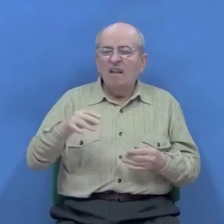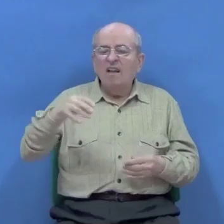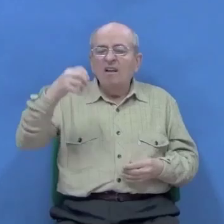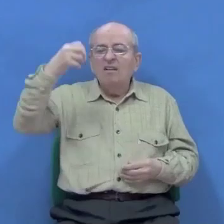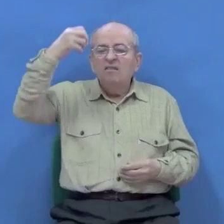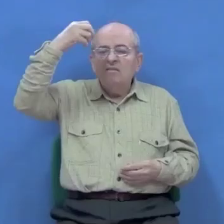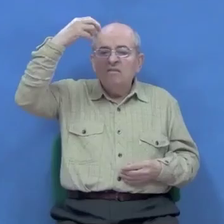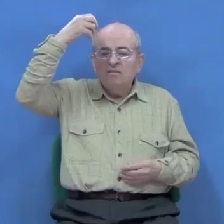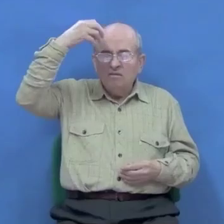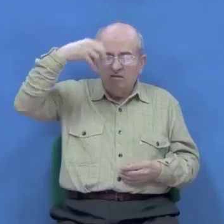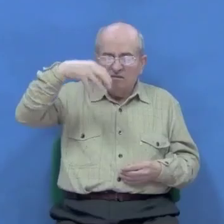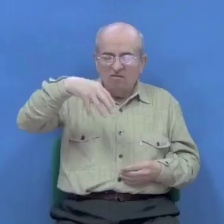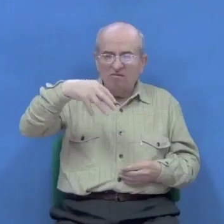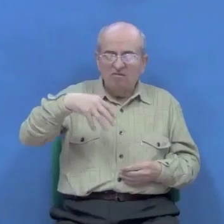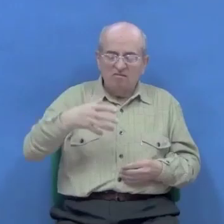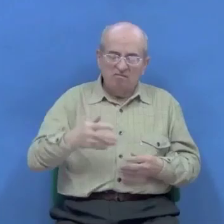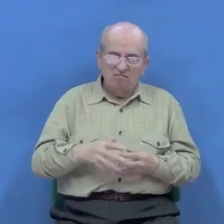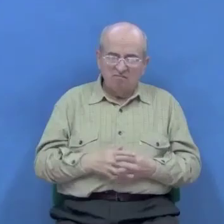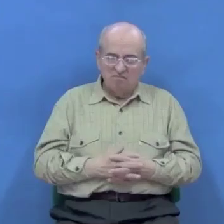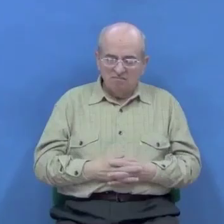Inny prysznic.